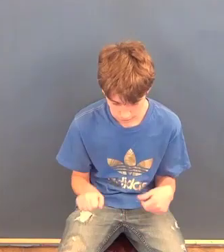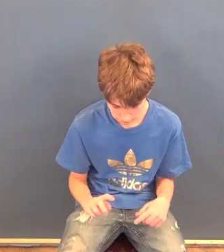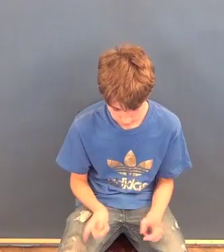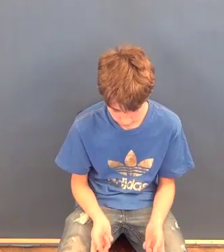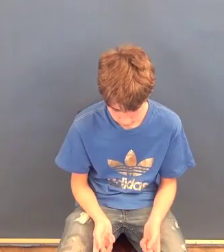Nie wolno.